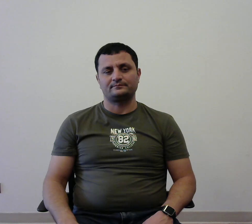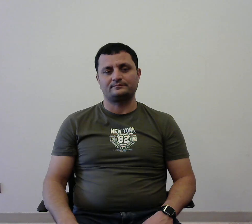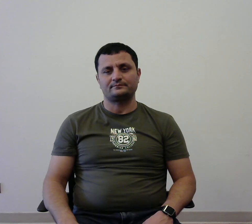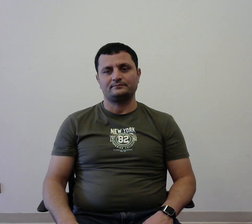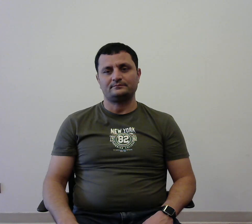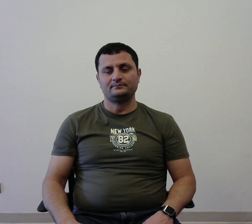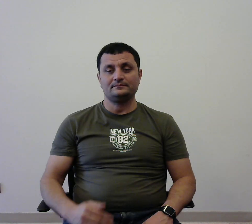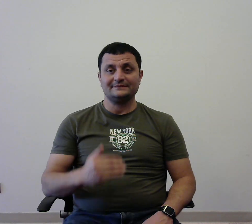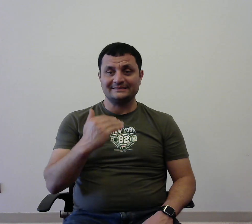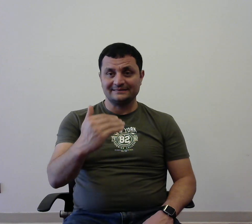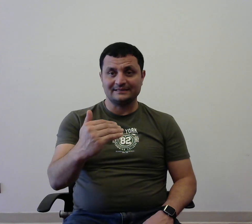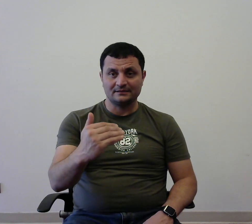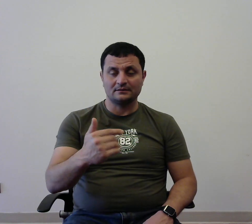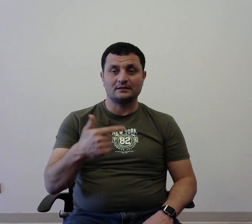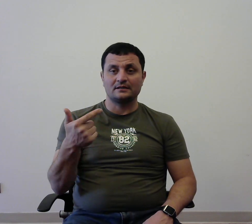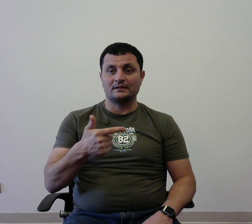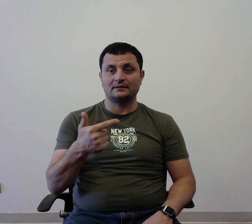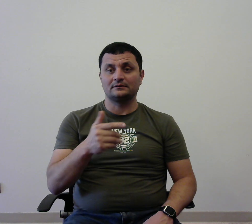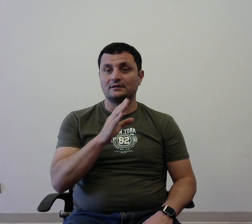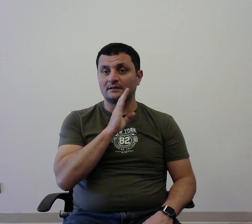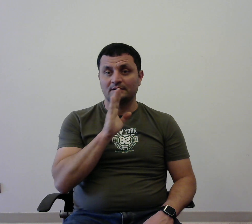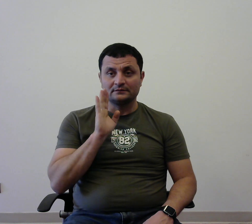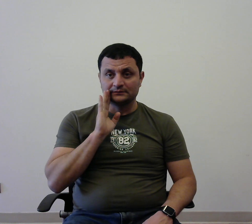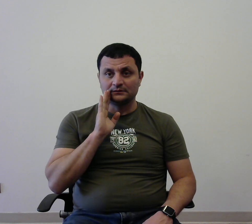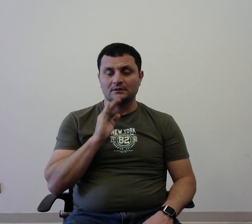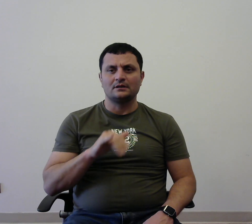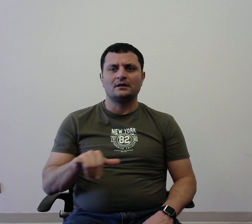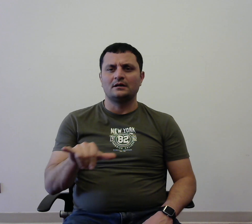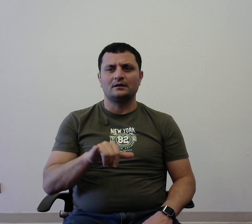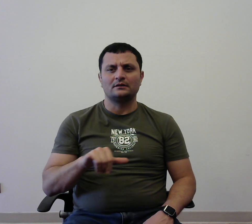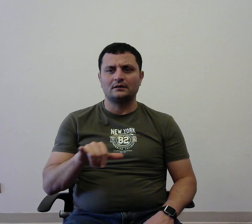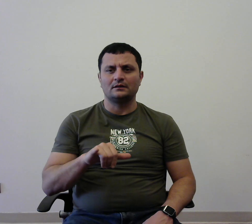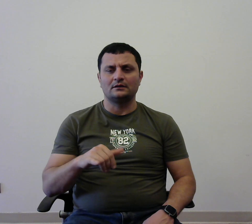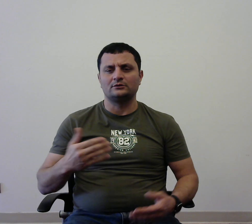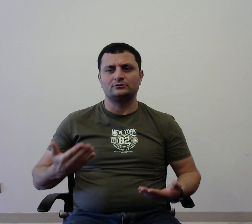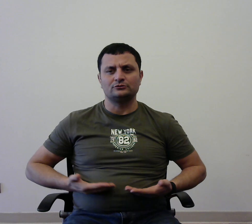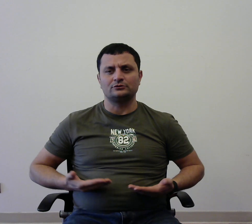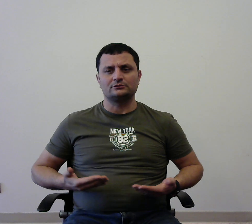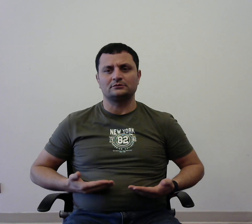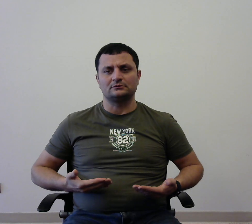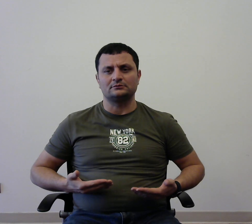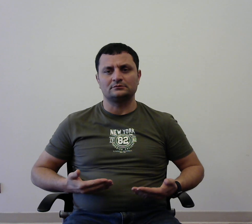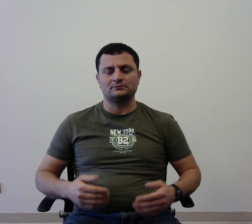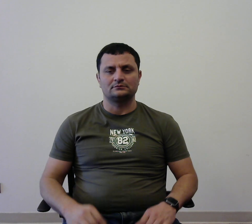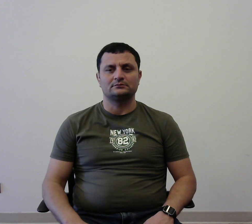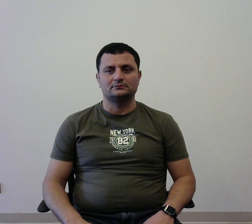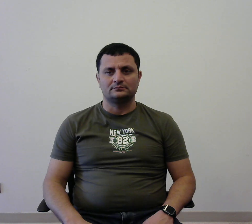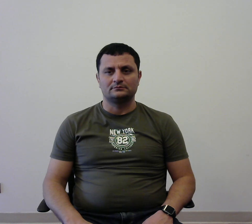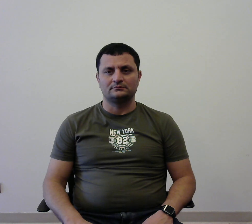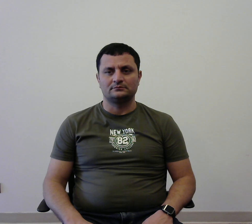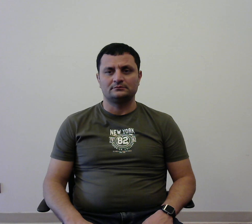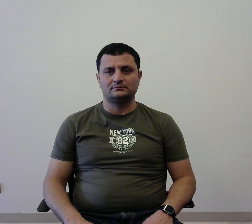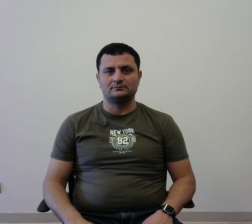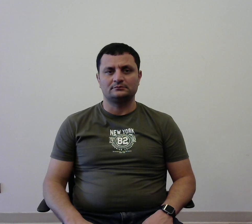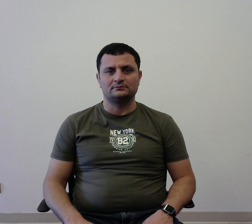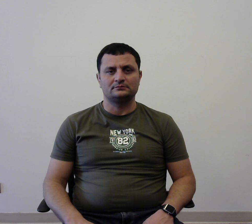Sənin qayınanan harda yaşayır?